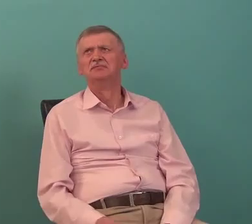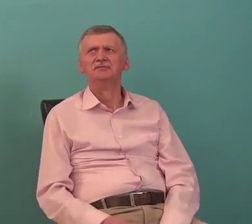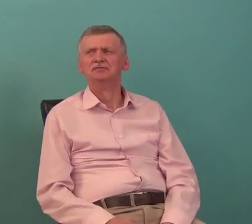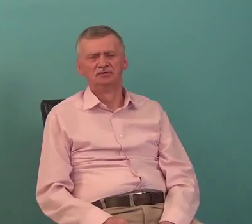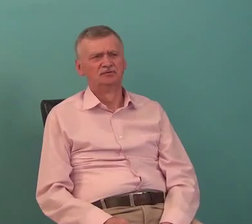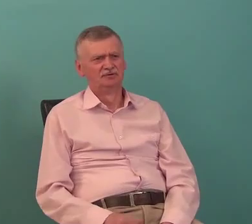Praca.